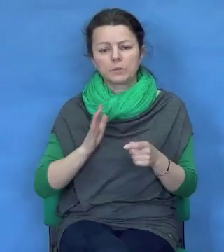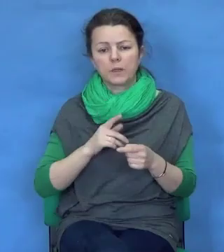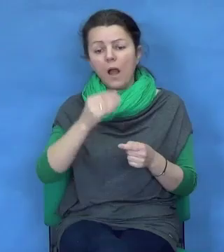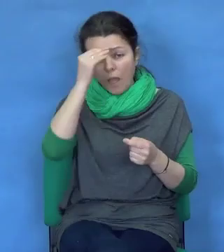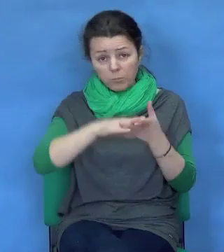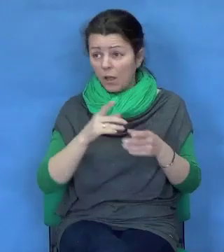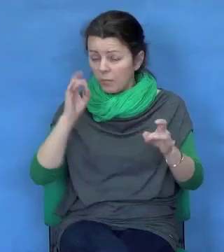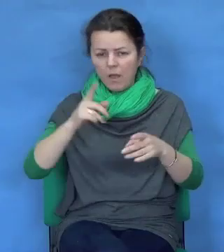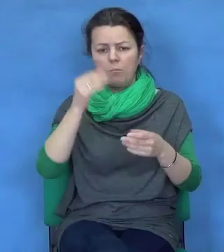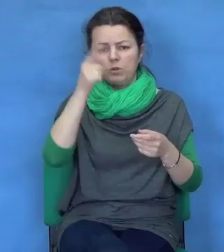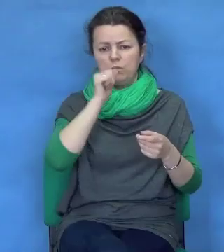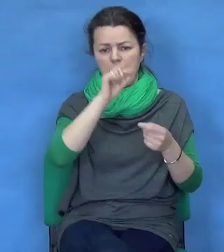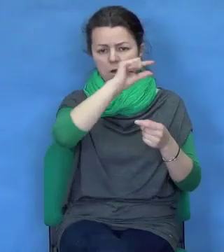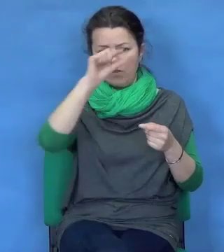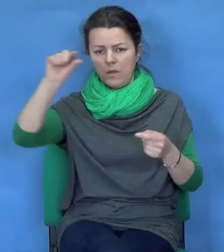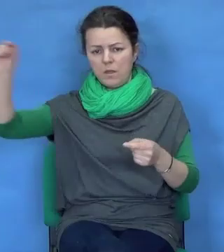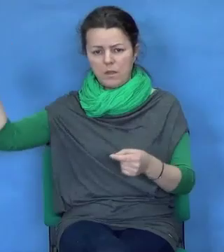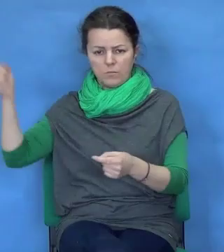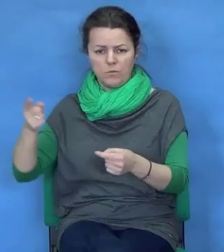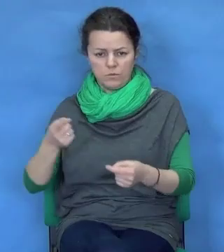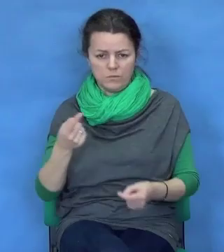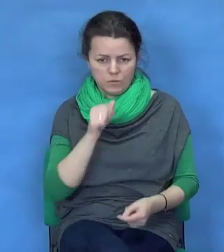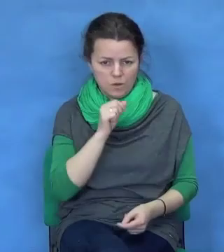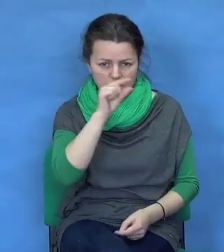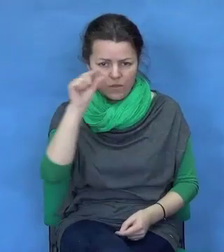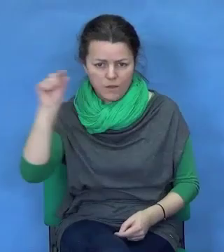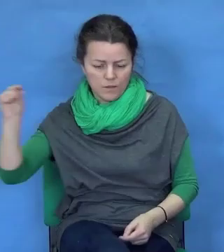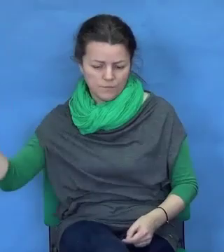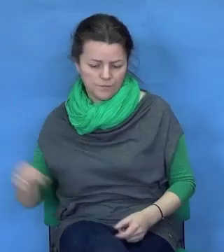Na przykład powinna być zielona pofalowana linia.